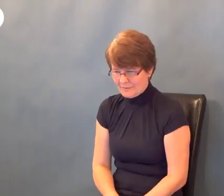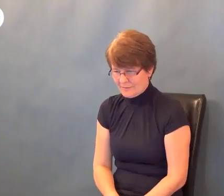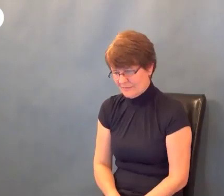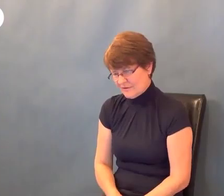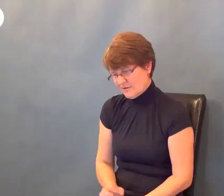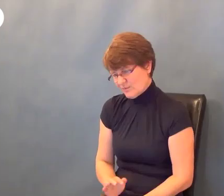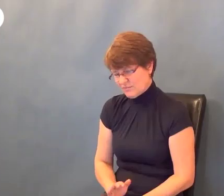O Boże...